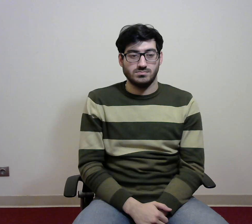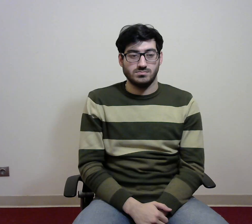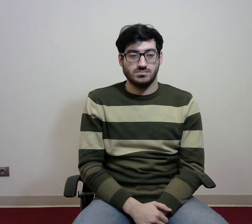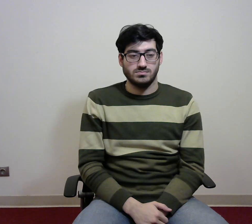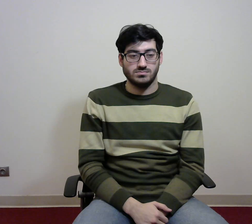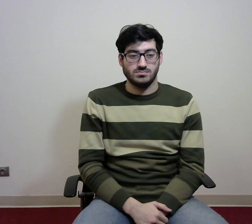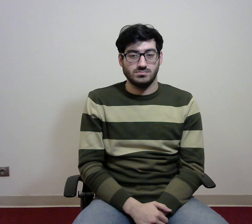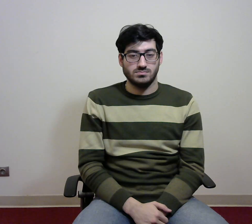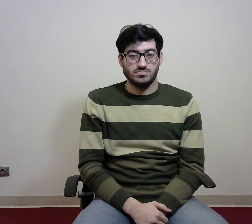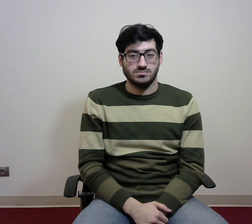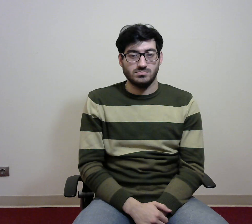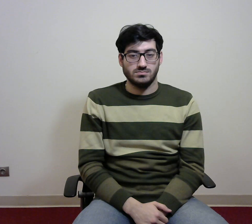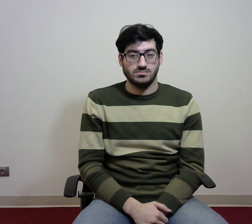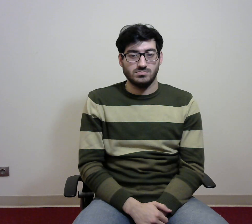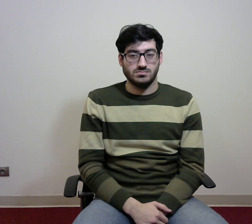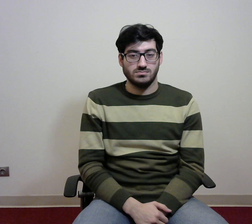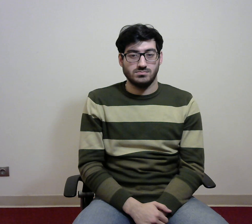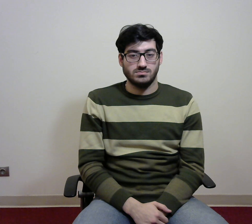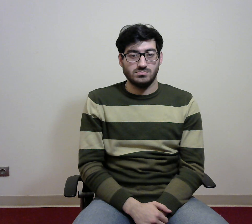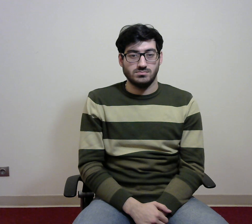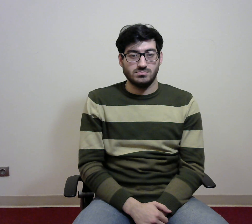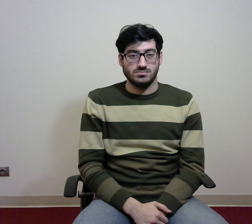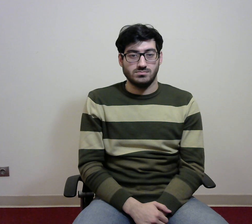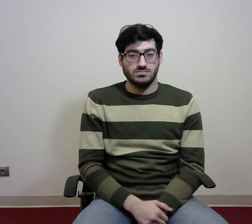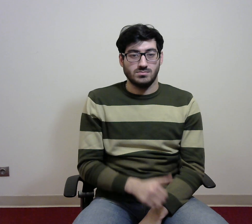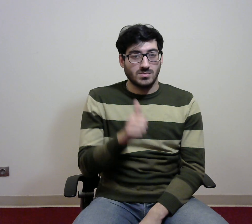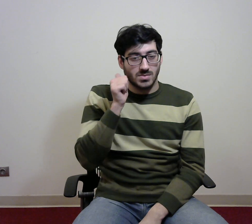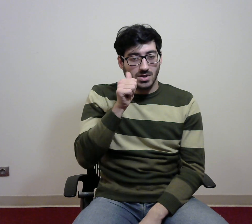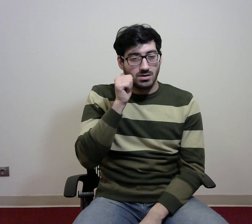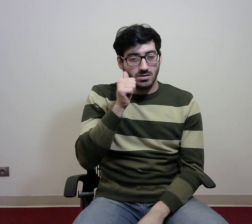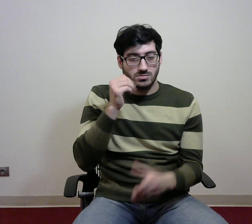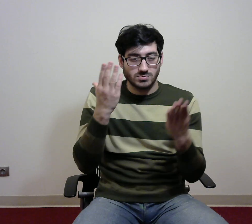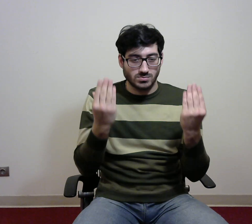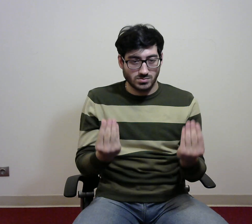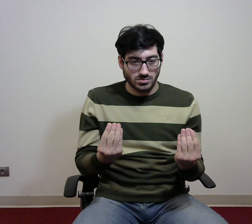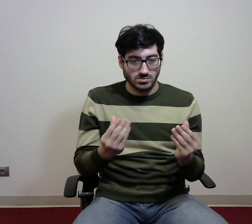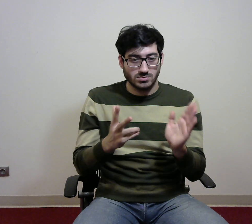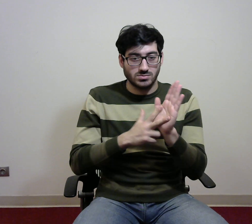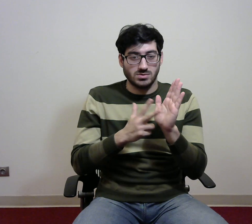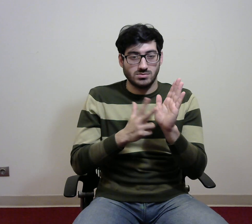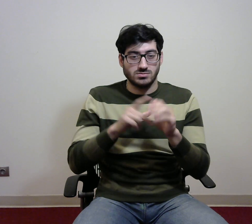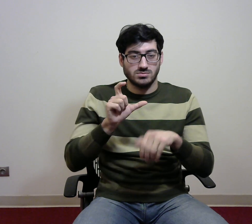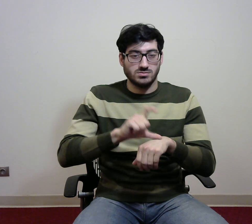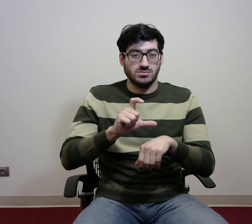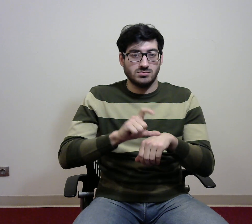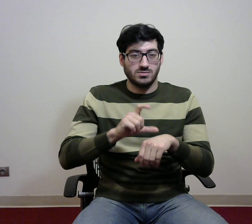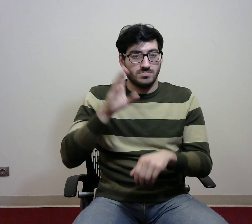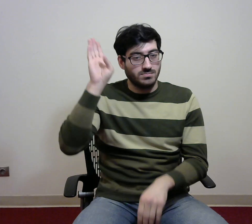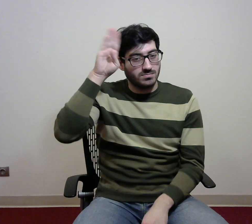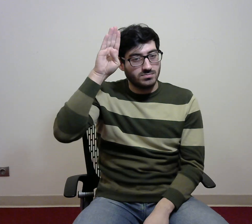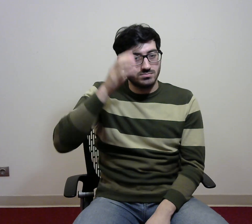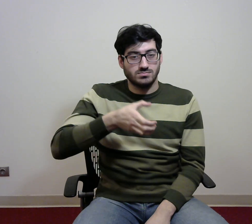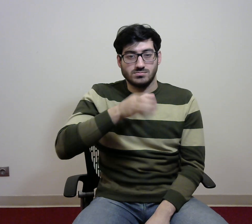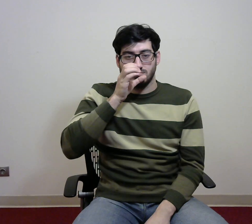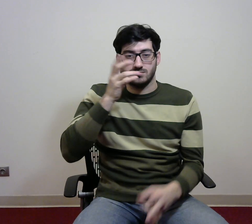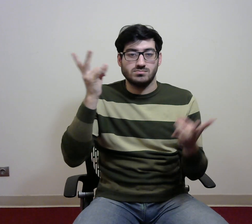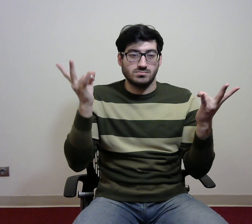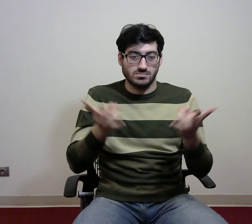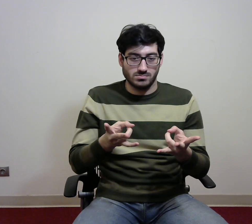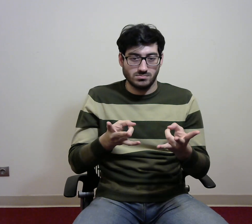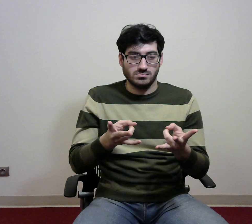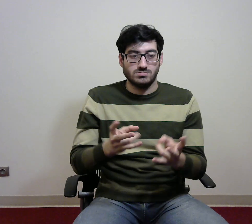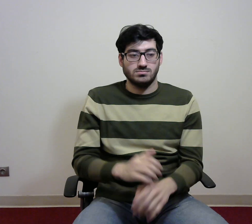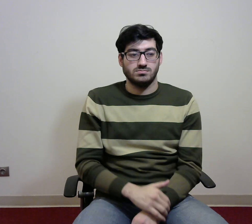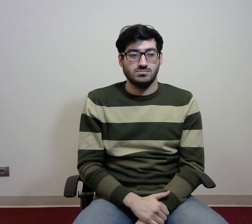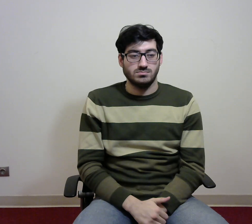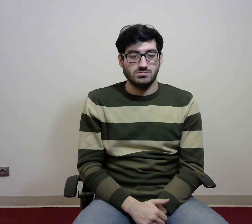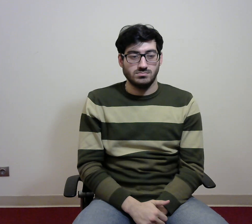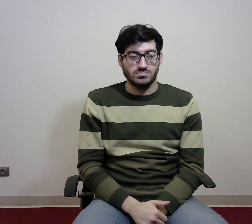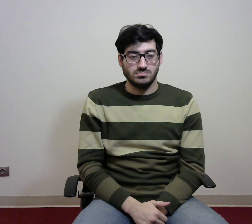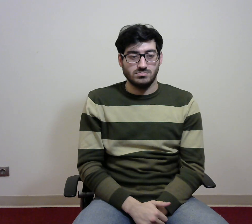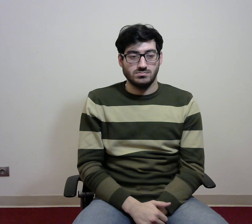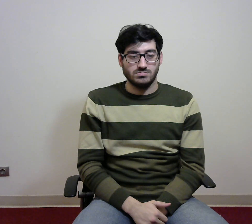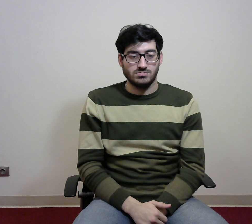Hər gün 8 stəkan su içmək lazımdır